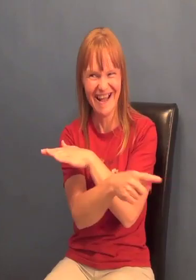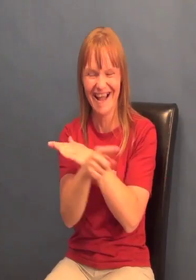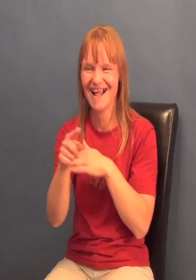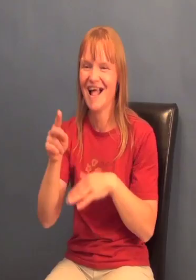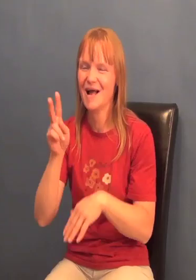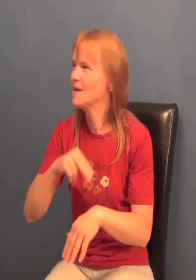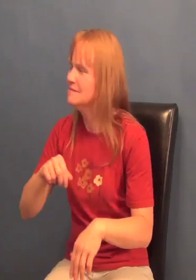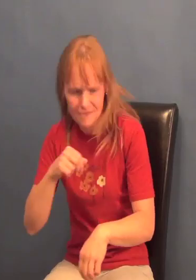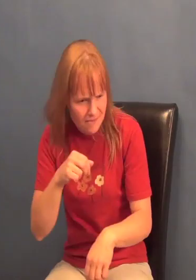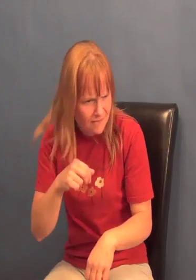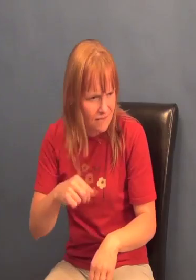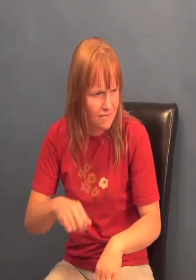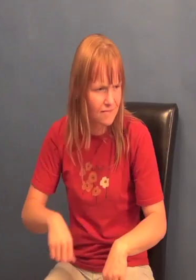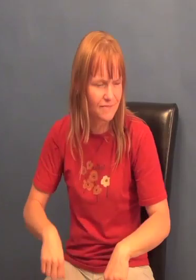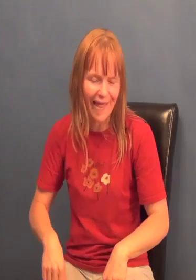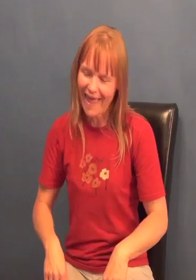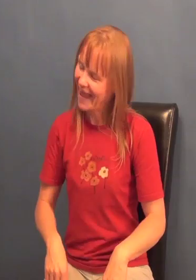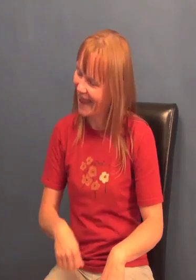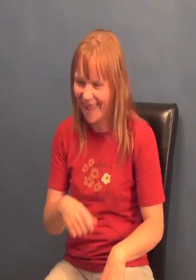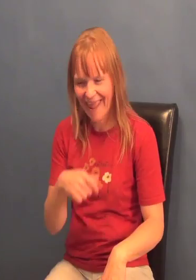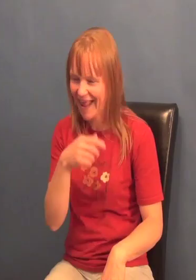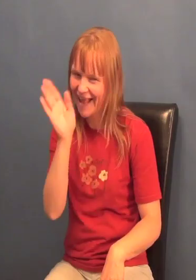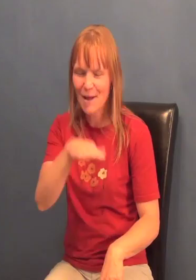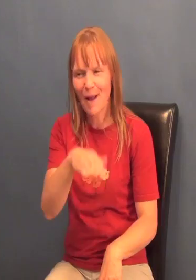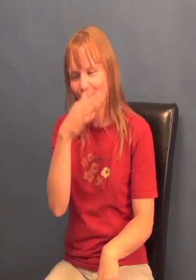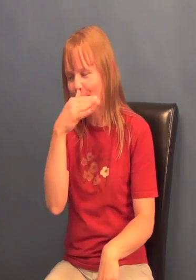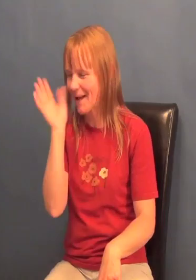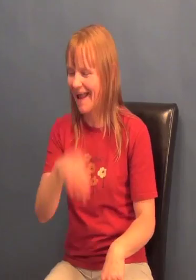Policjant odwraca się i widzi, że chłopiec uciekł. Kręci głową i z uśmiechem stwierdza, że to tylko mały chłopiec, który łobuzuje.